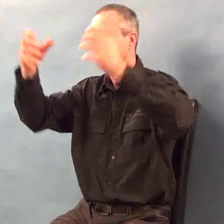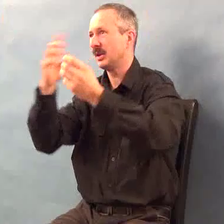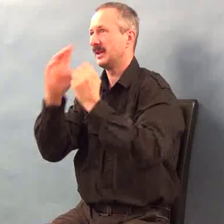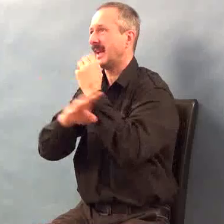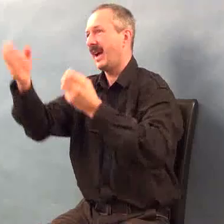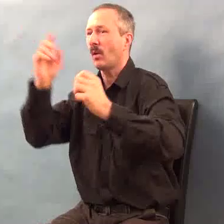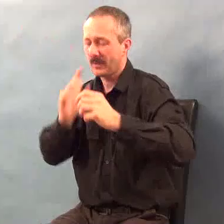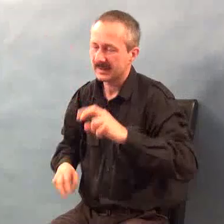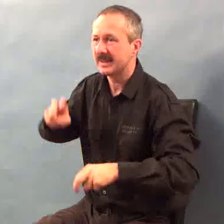Chłopiec wspiął się na drzewo.